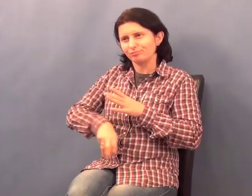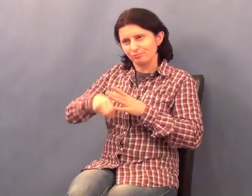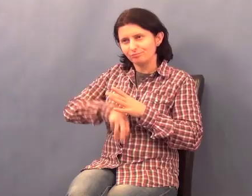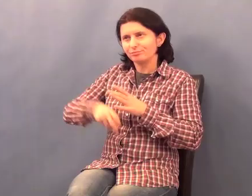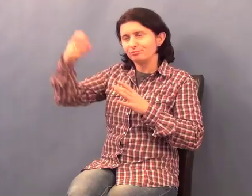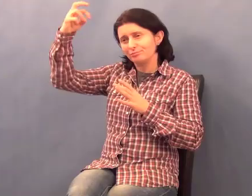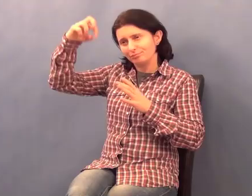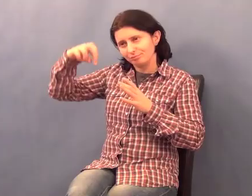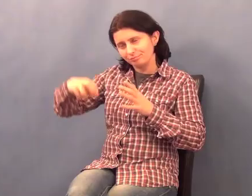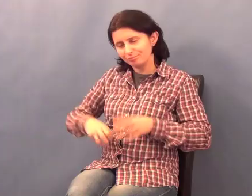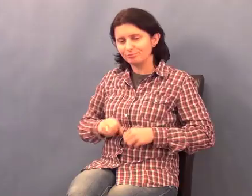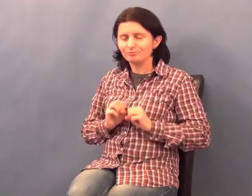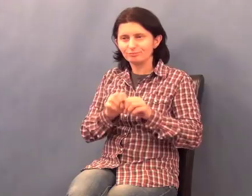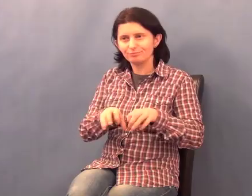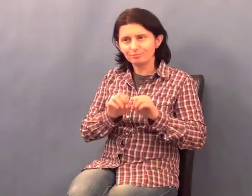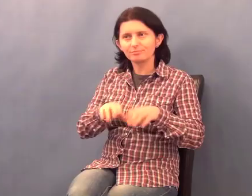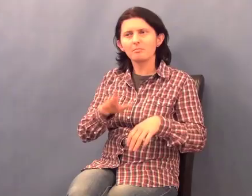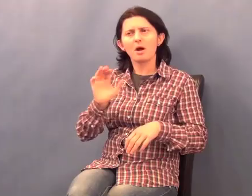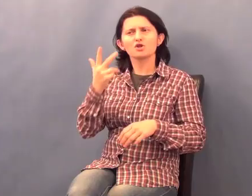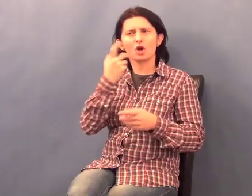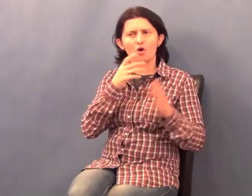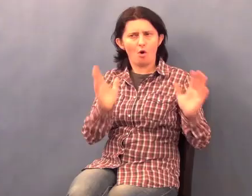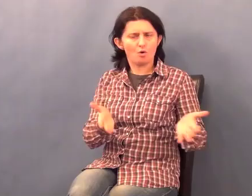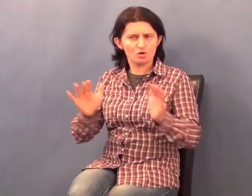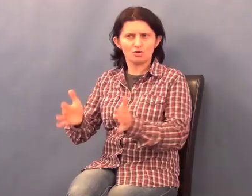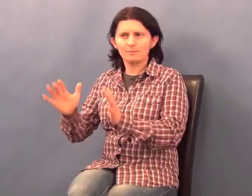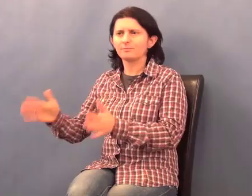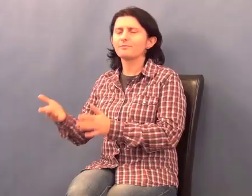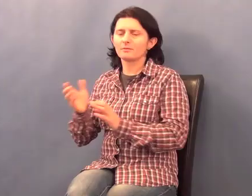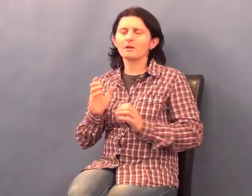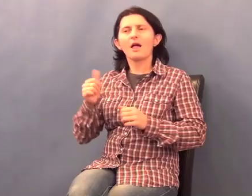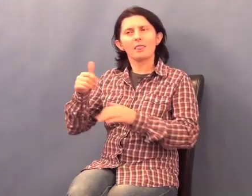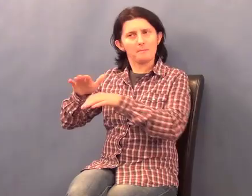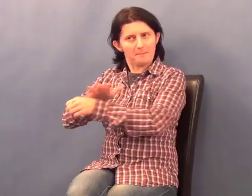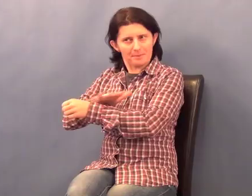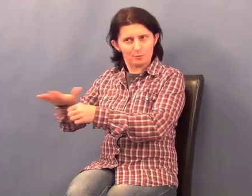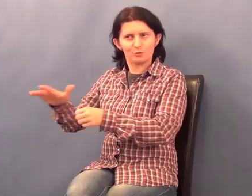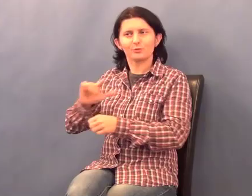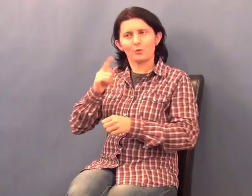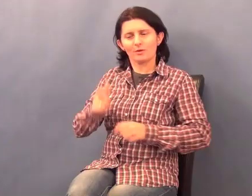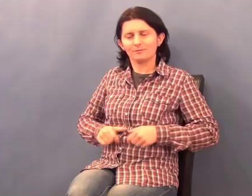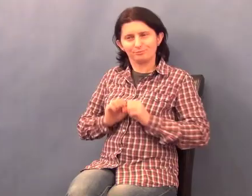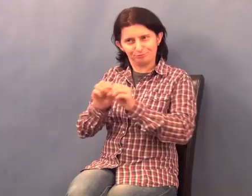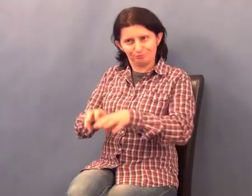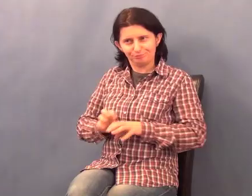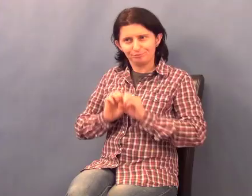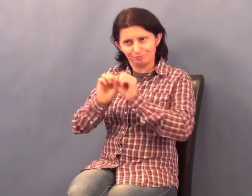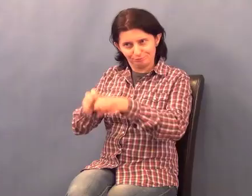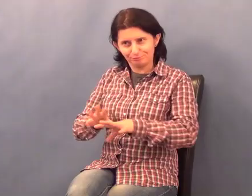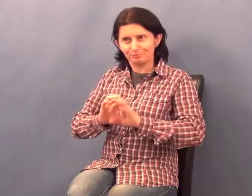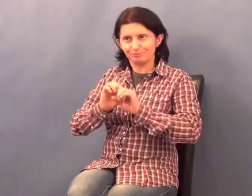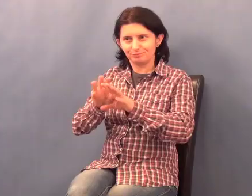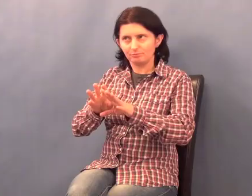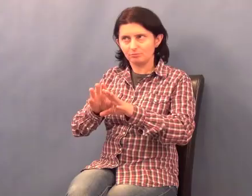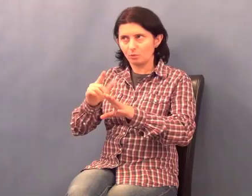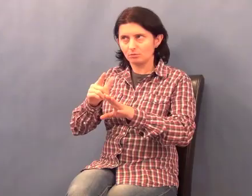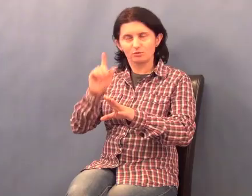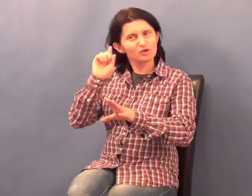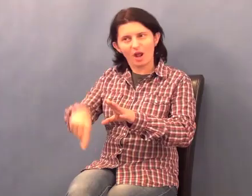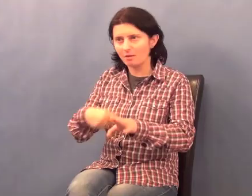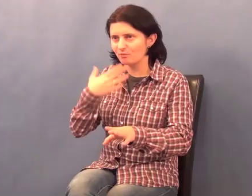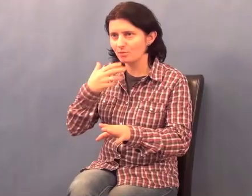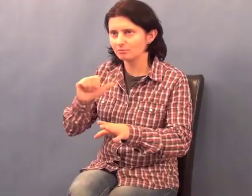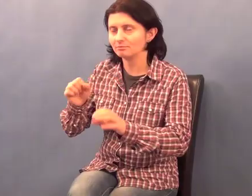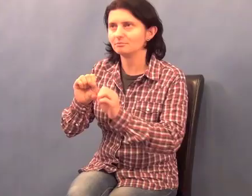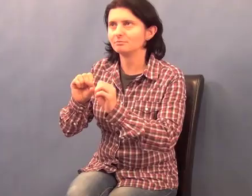Zszedł na dół i przerzucał ja do koszy, miał trzy koszyki, jeden był pełny, a drugi zaczynał się wypełniać gruszkami, a nie, źle mówię, a nie, dobrze!